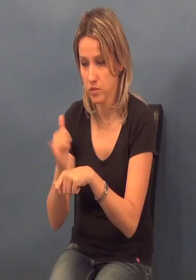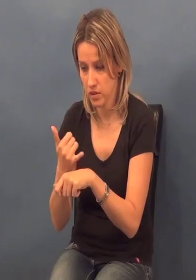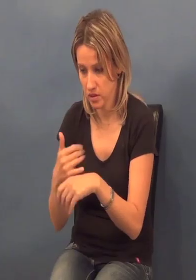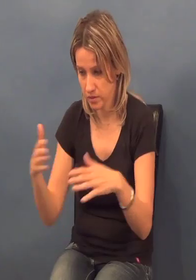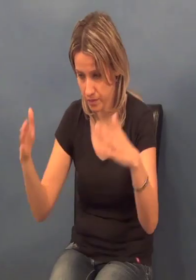Piątek.